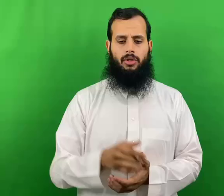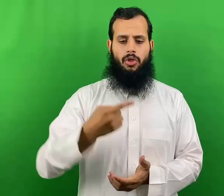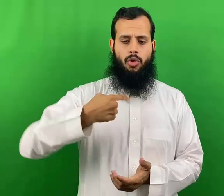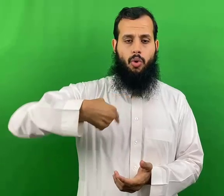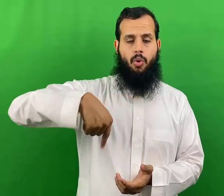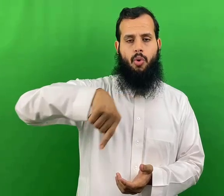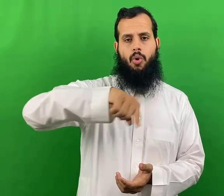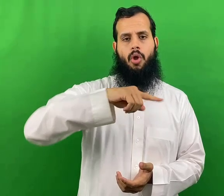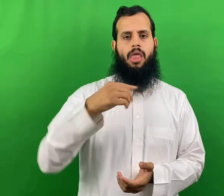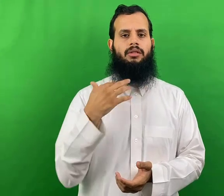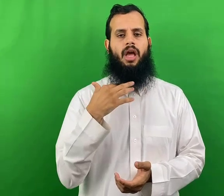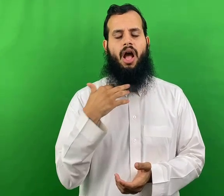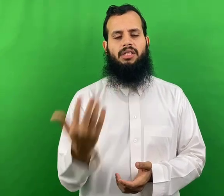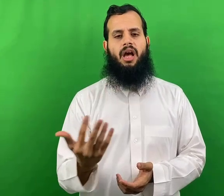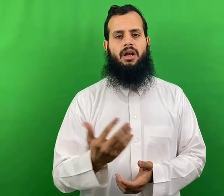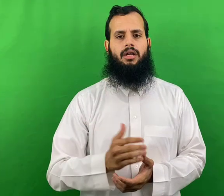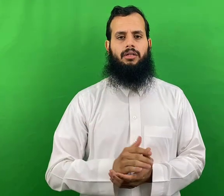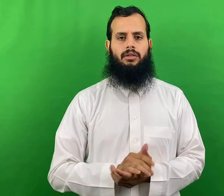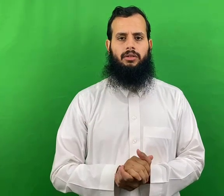نكونن من الخاسرين